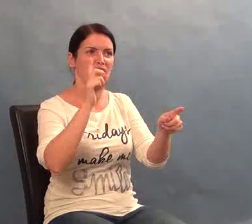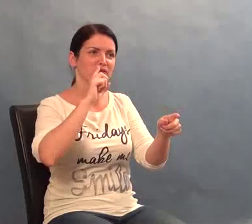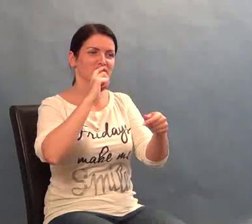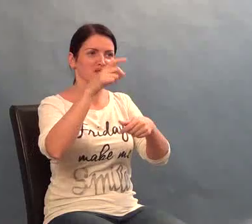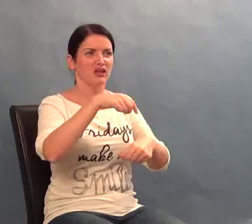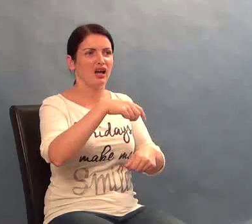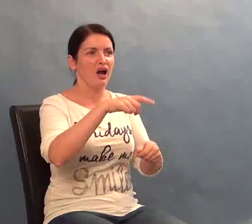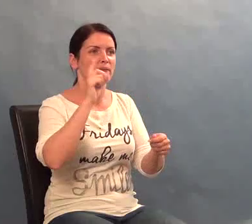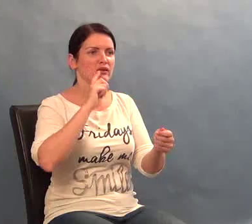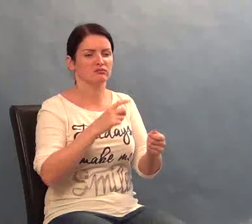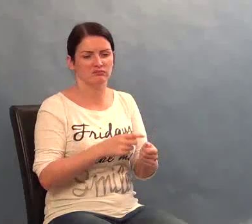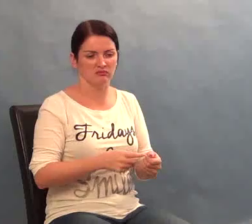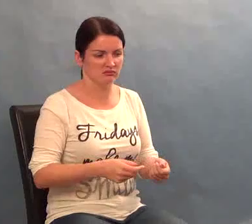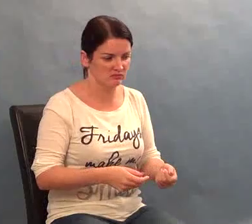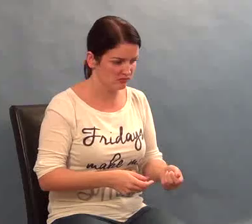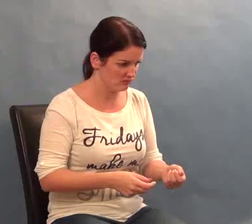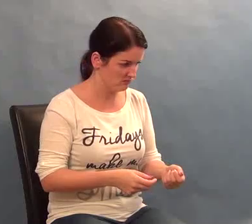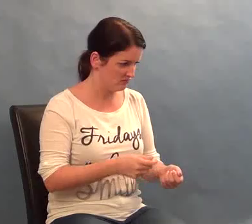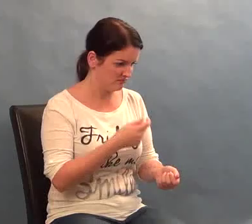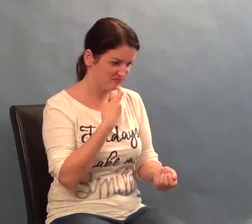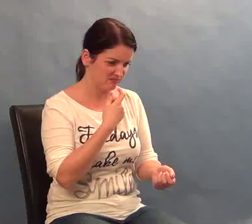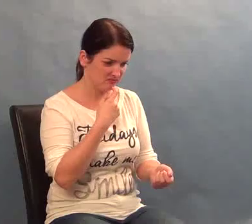Pan patrzy zdziwiony: co to jest?